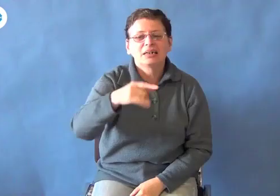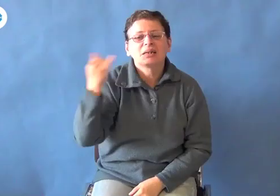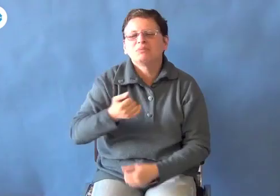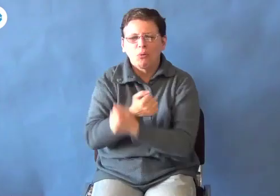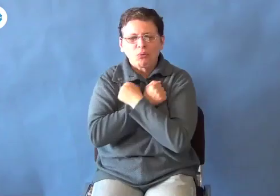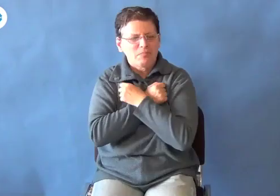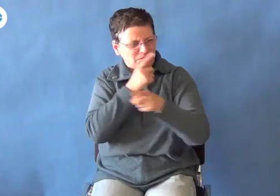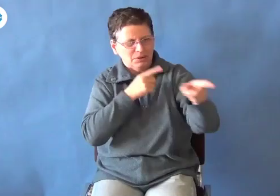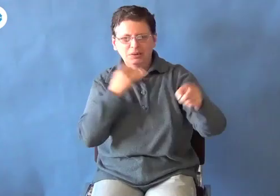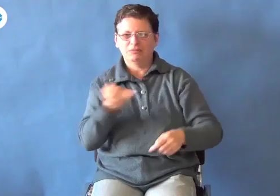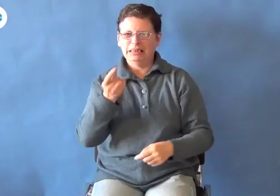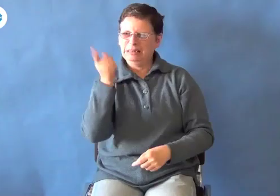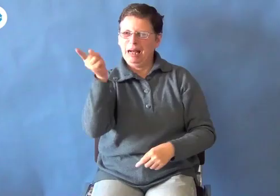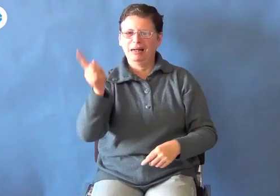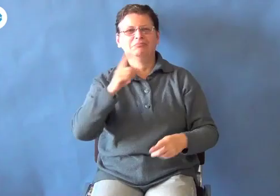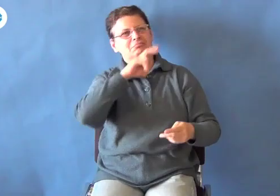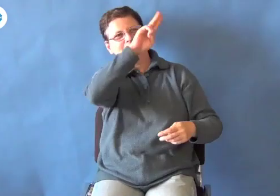Zawsze są zakazy kochania się.